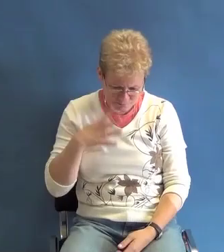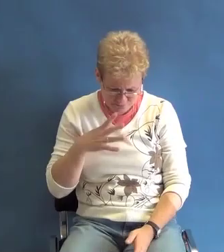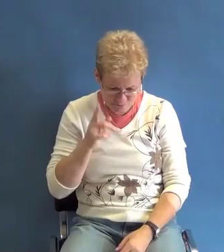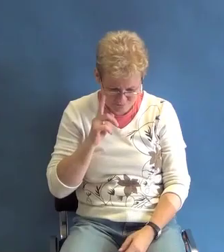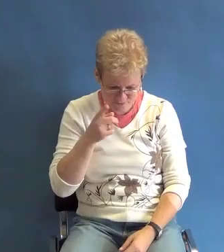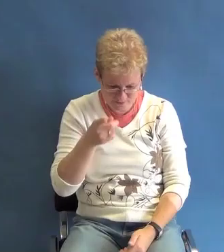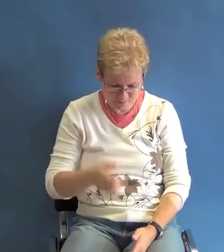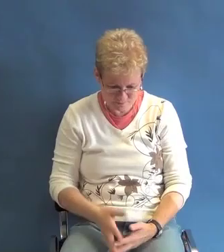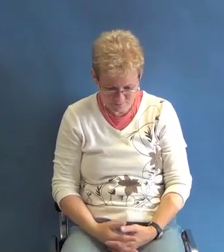Mówiłam Ci wcześniej.